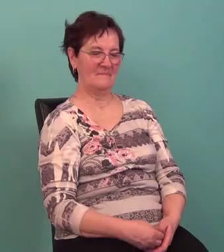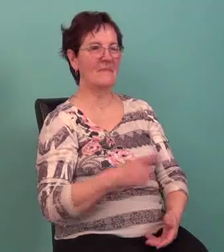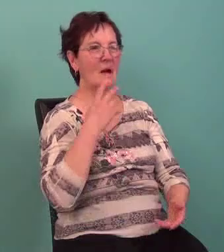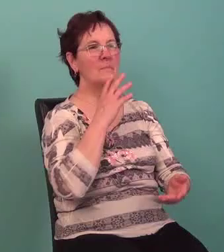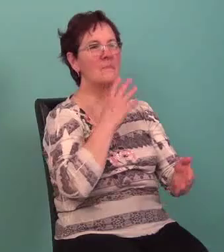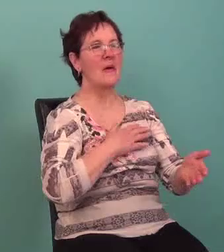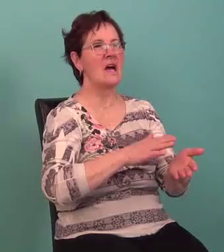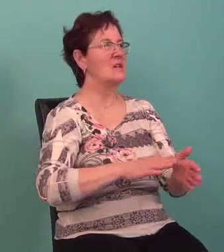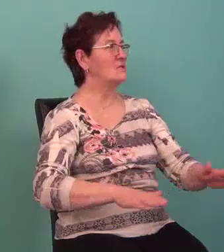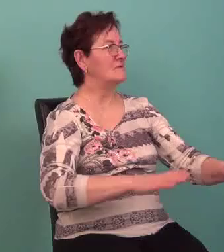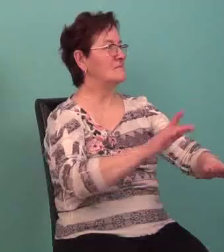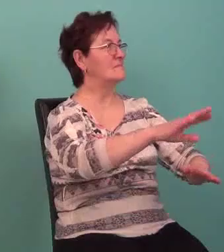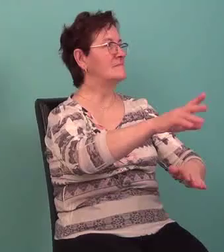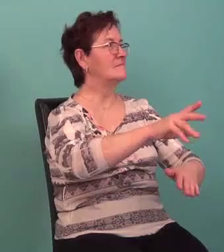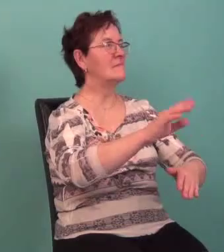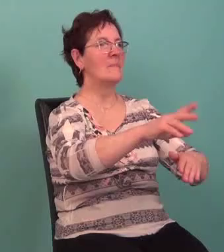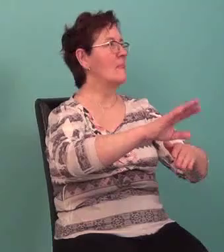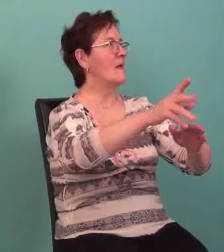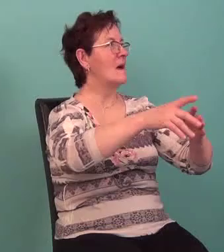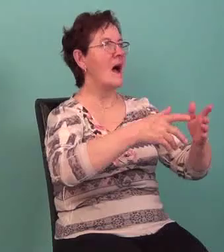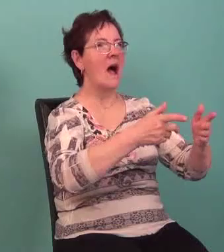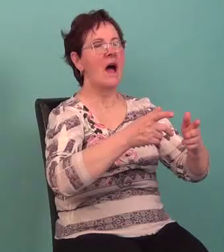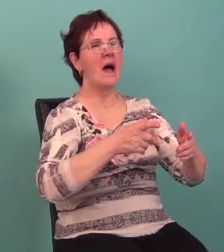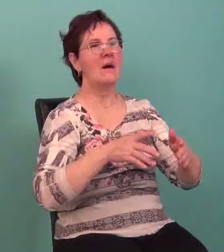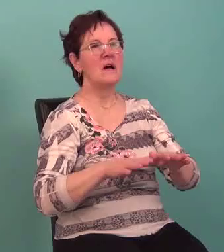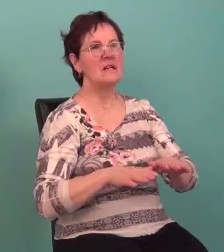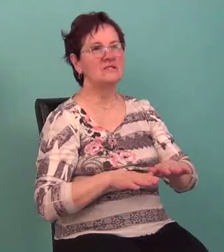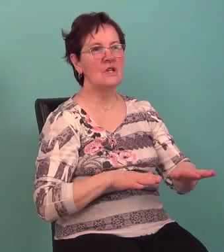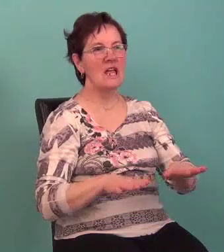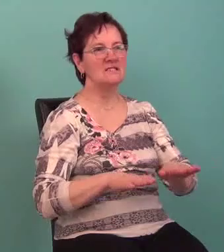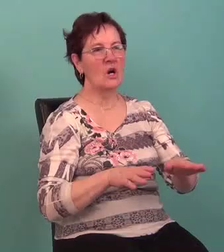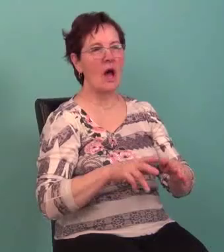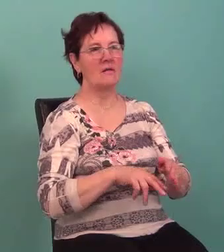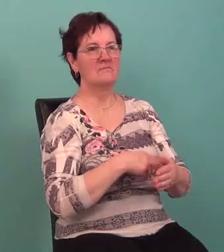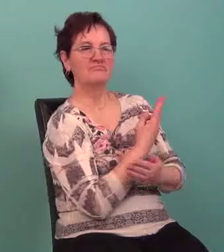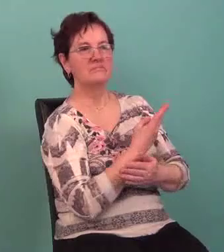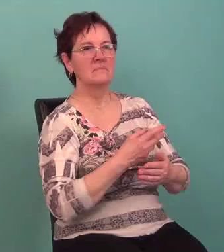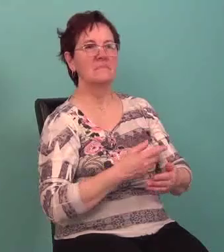Prawdopodobnie jest śliska nawierzchnia, to dlatego człowiek się poślizgnął i obrócił się do góry nogami.